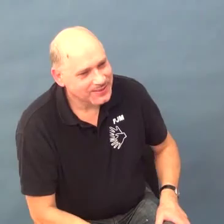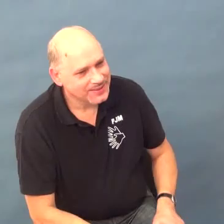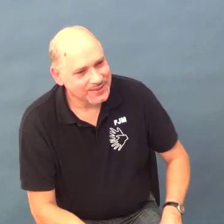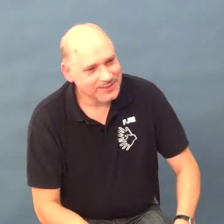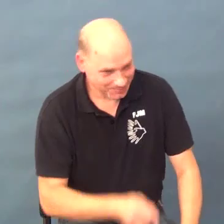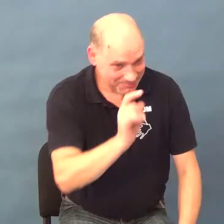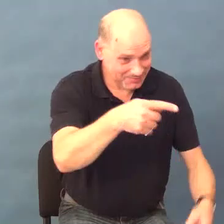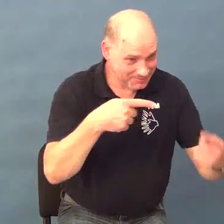Tobie pasuje?